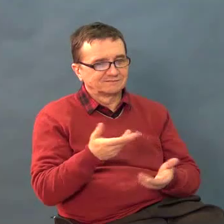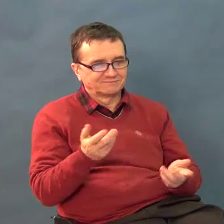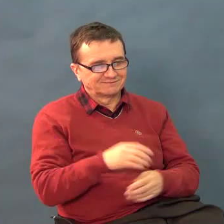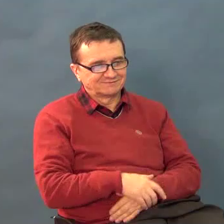Nie mogę.